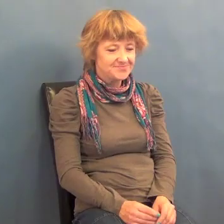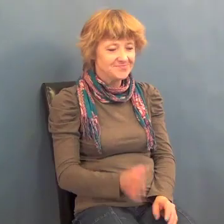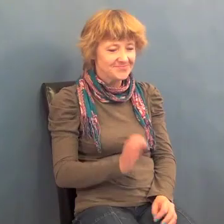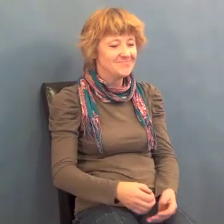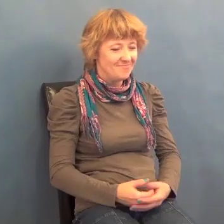Dobra.